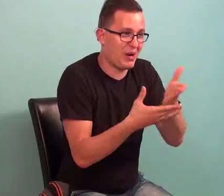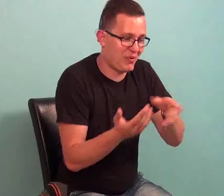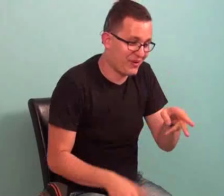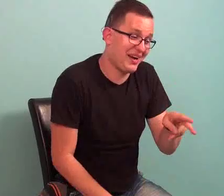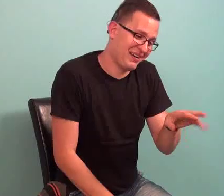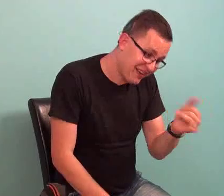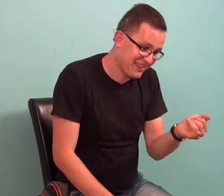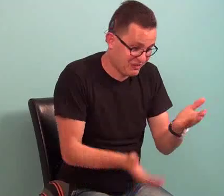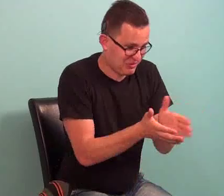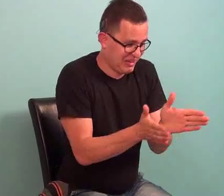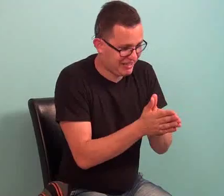Chłopiec patrzy jak siedzą razem.